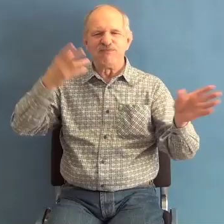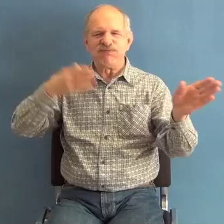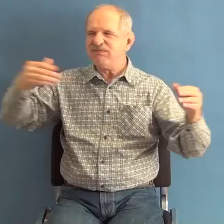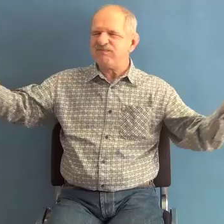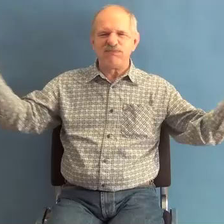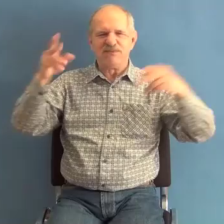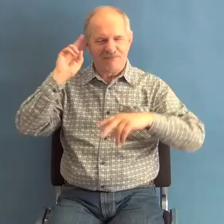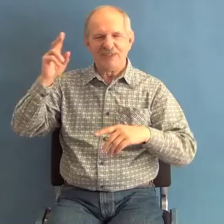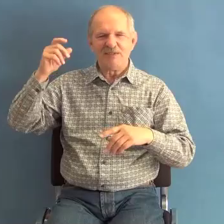Jak pociągi się mijają, jest hałas.